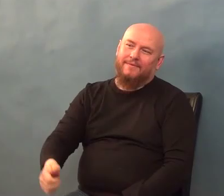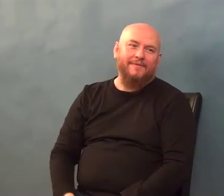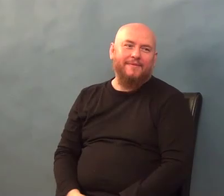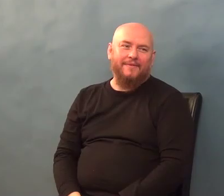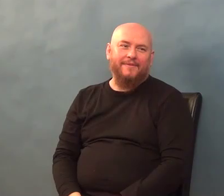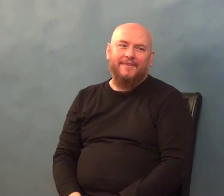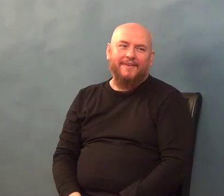Możemy?